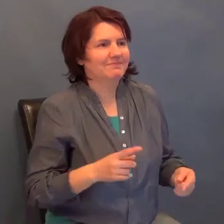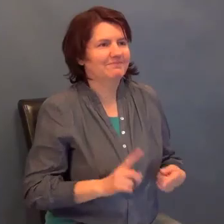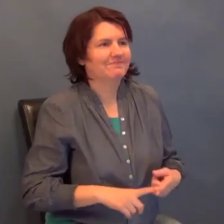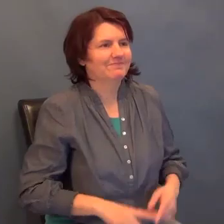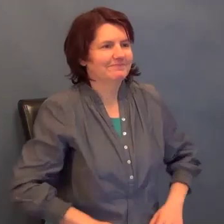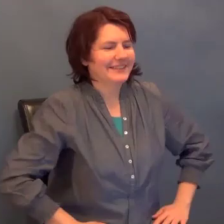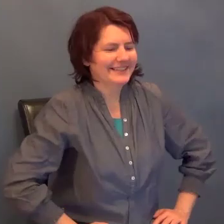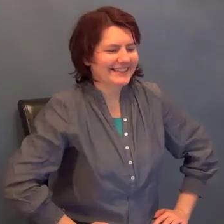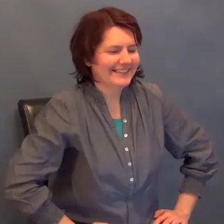Nie pasuje mi.